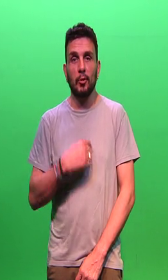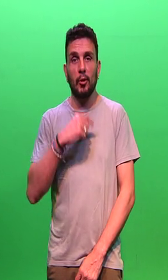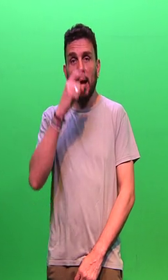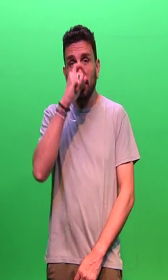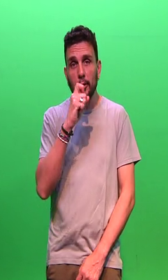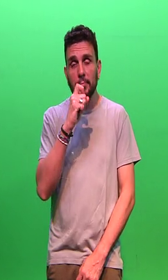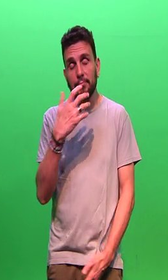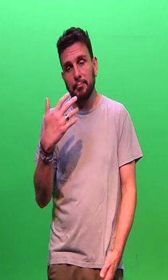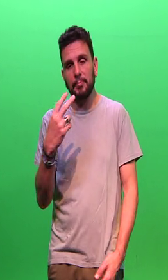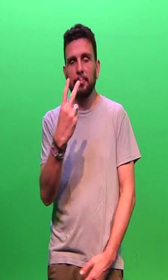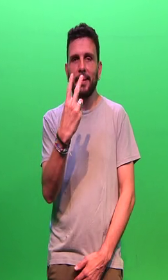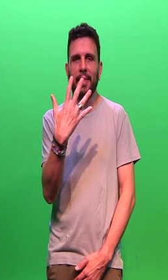La meva edat? Vint-i-cinc.